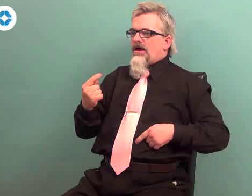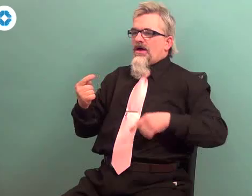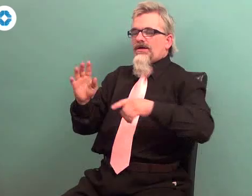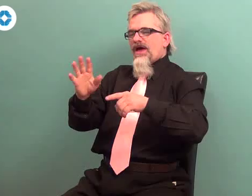Nie.